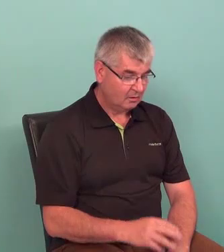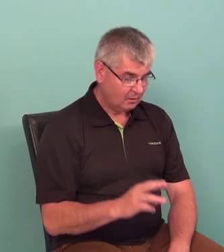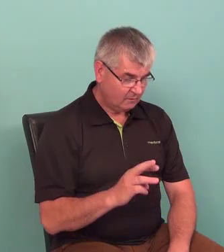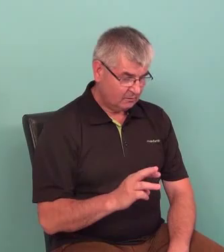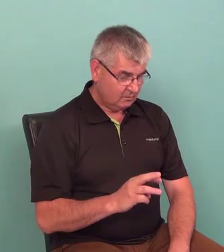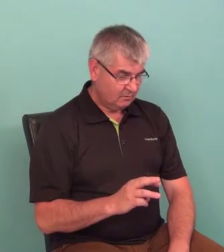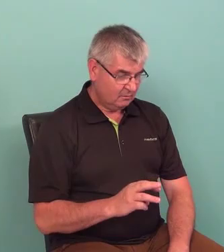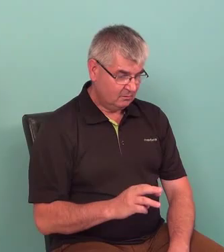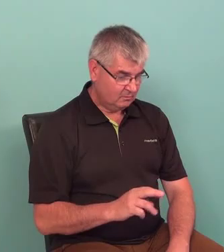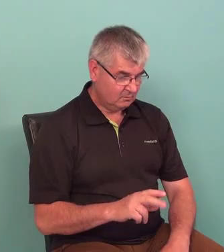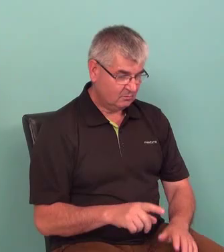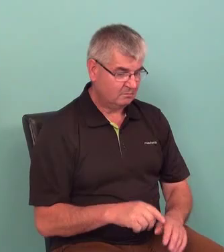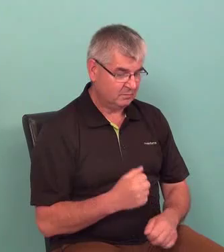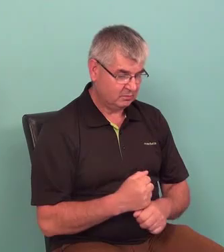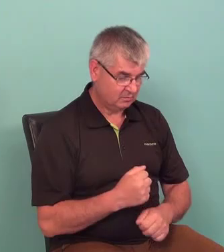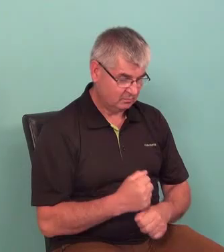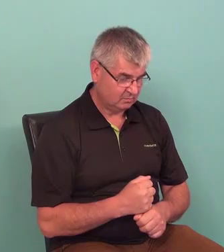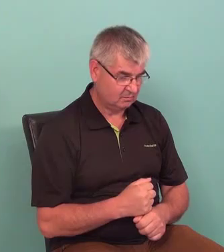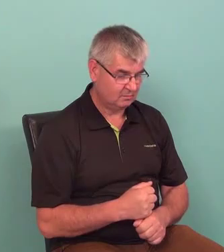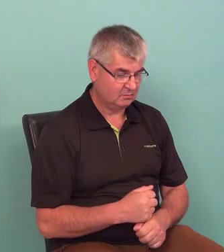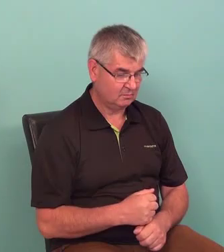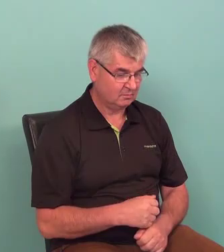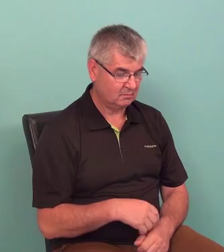We wtorek pracuję do trzeciej.